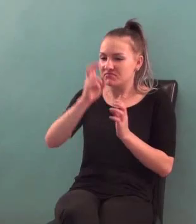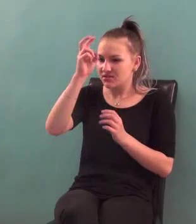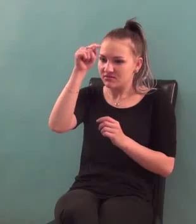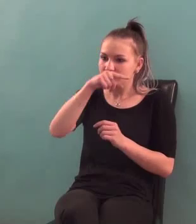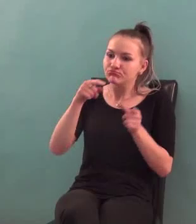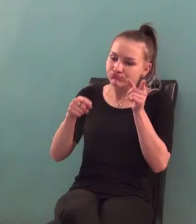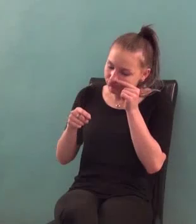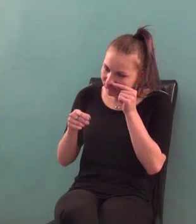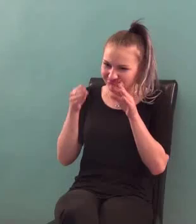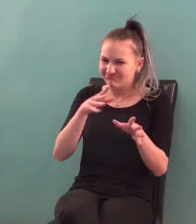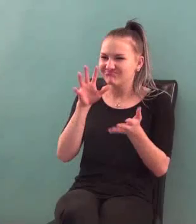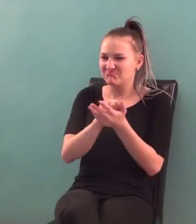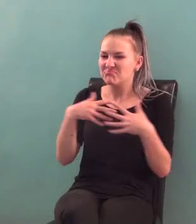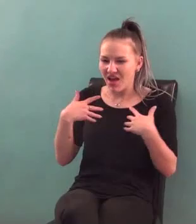Tam śpi, bardzo szybko zasypia, bo jest zmęczony.